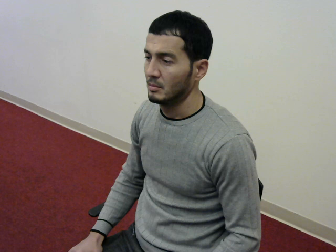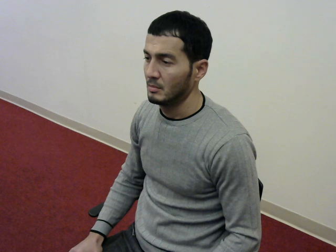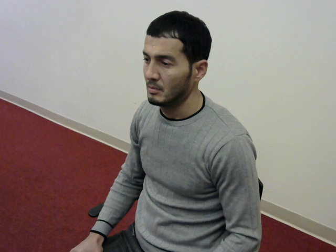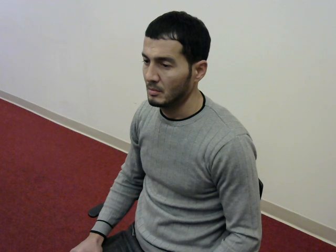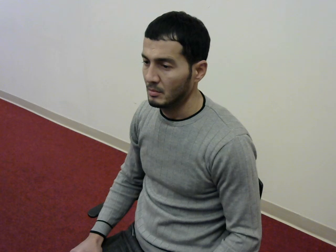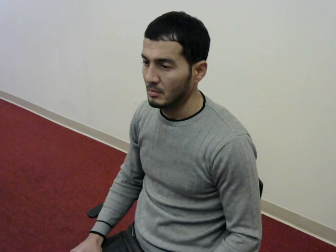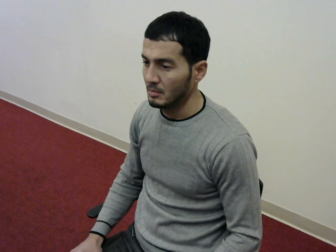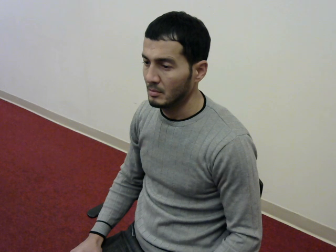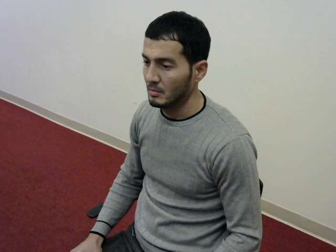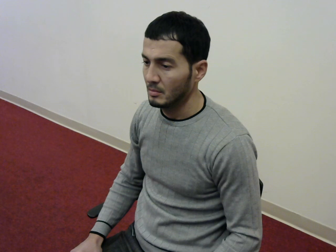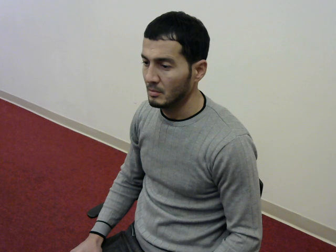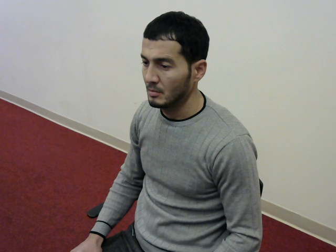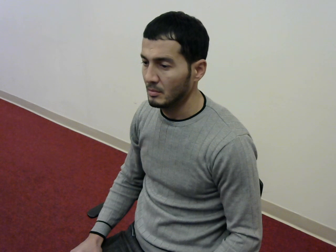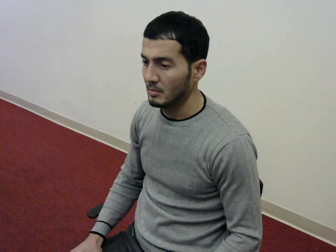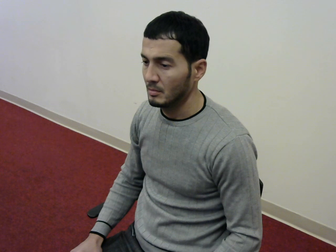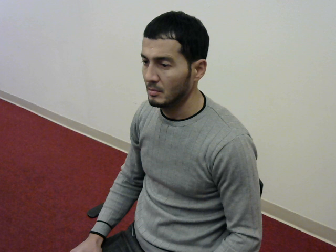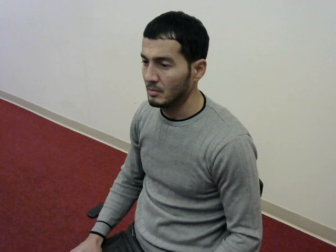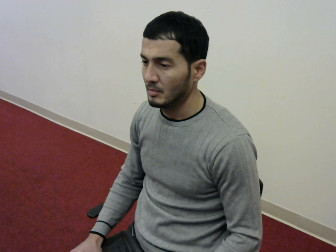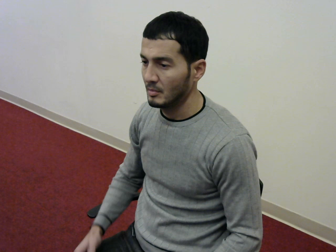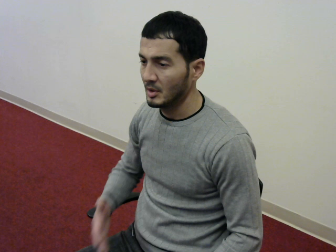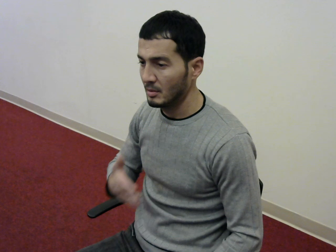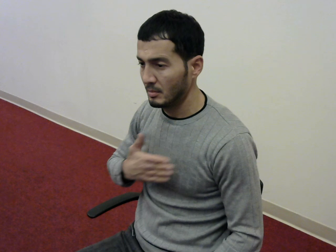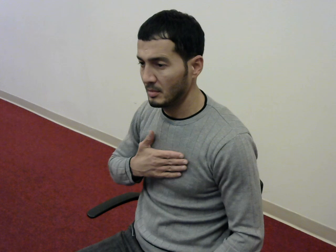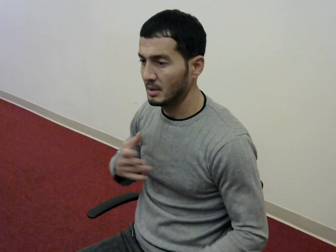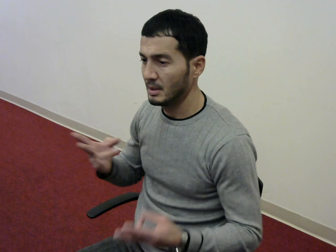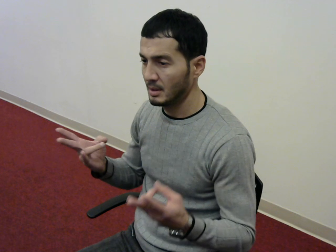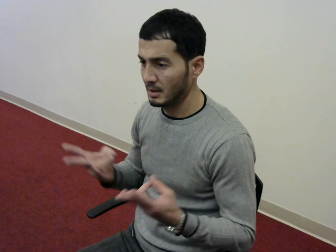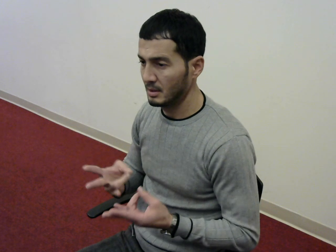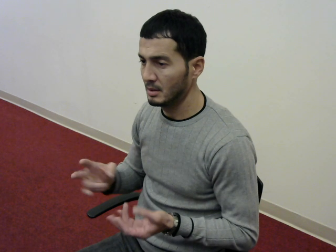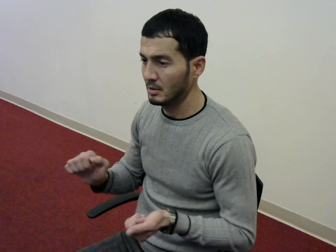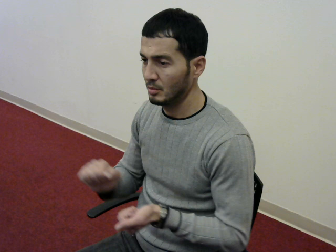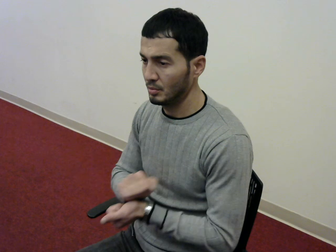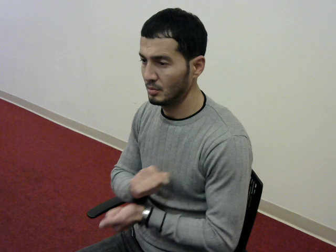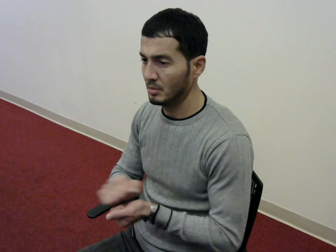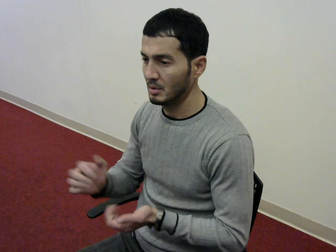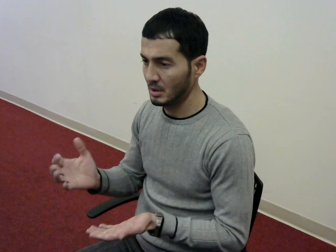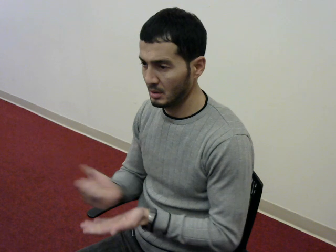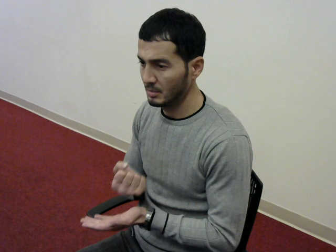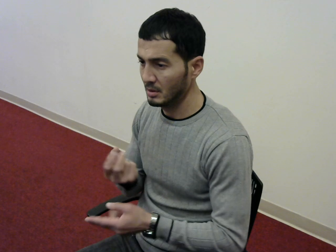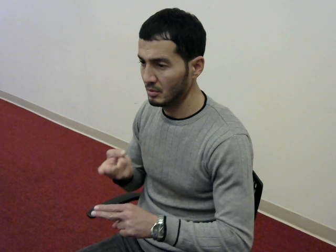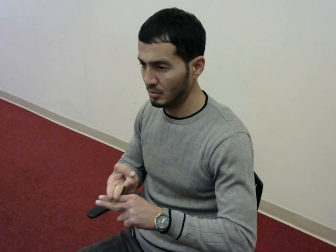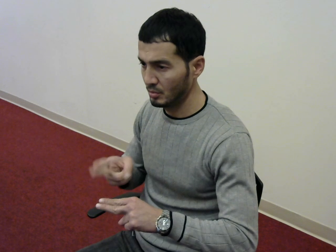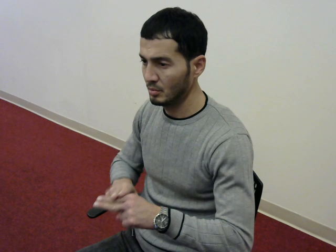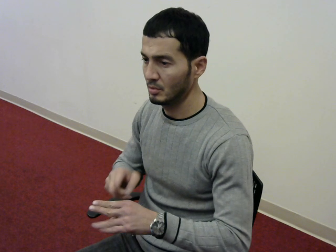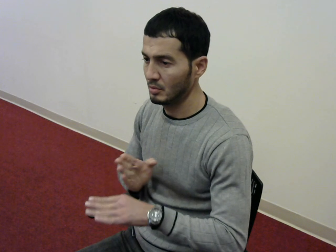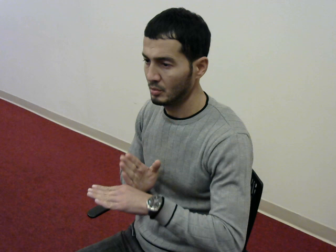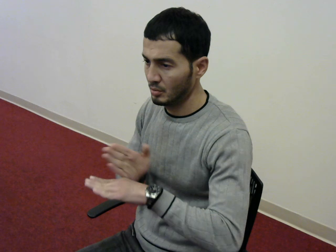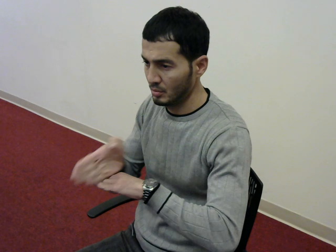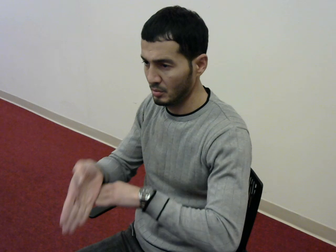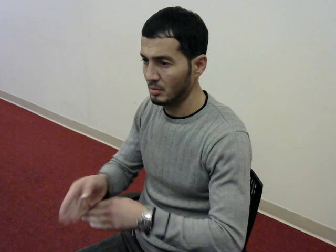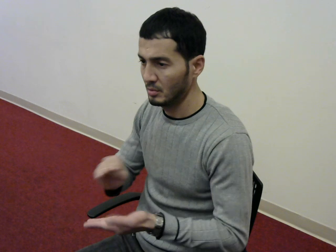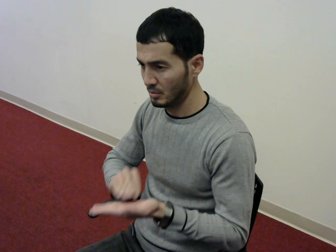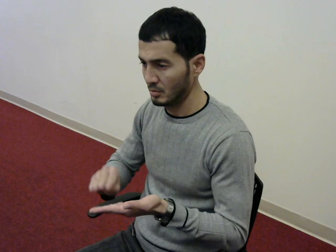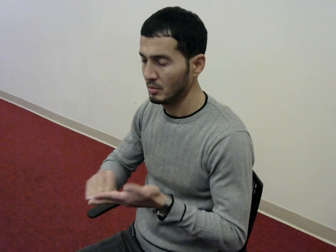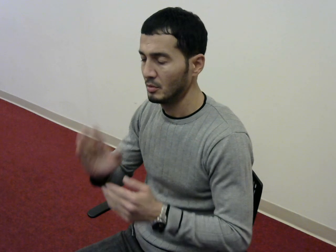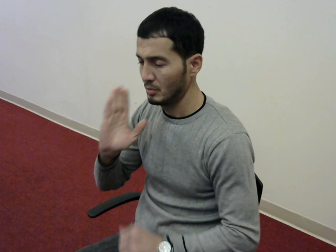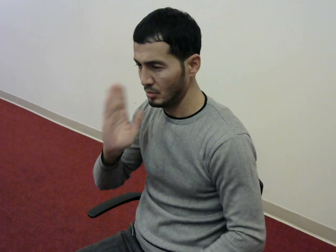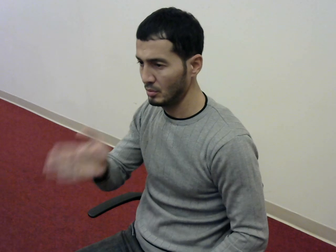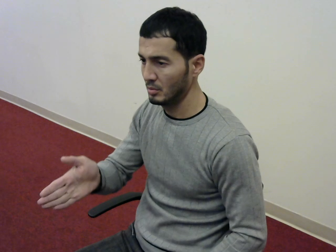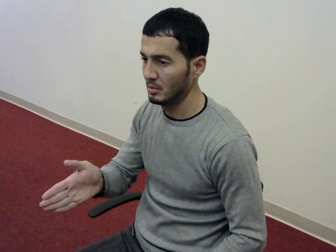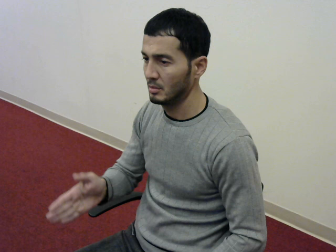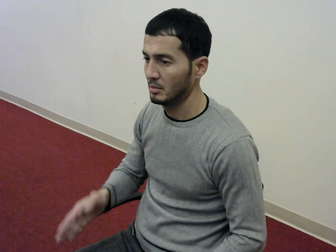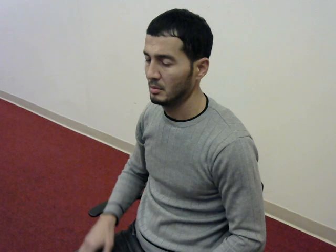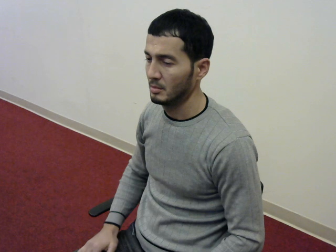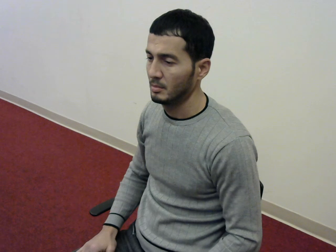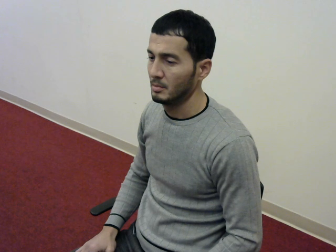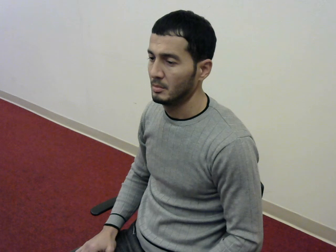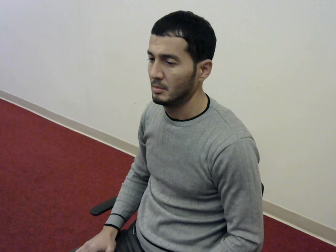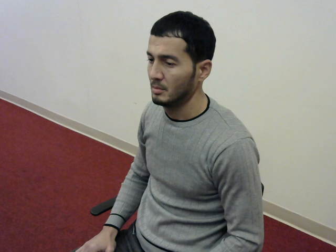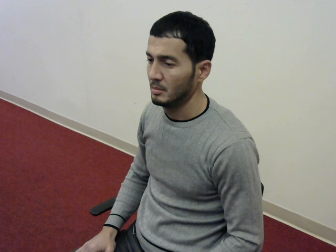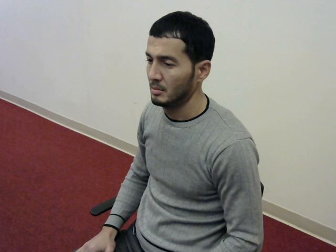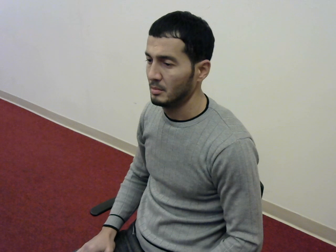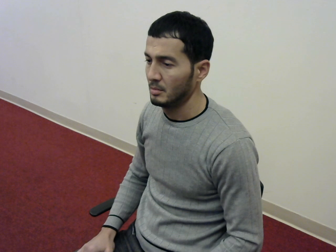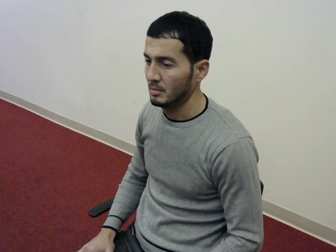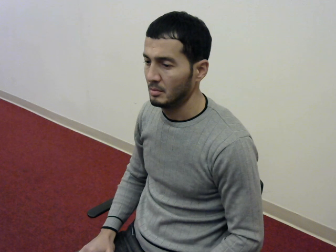Mən lazımlı kağızları tapmaq üçün müraciət yazacam